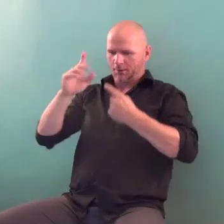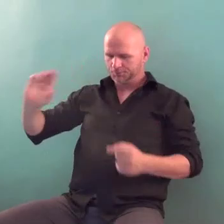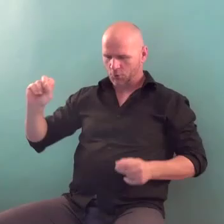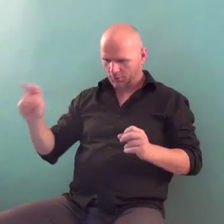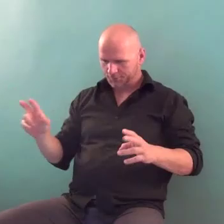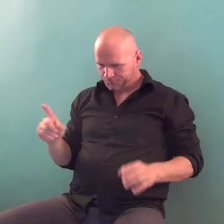OK.